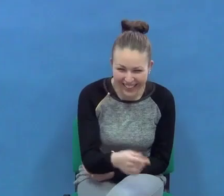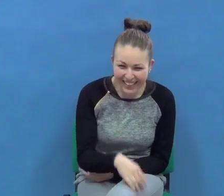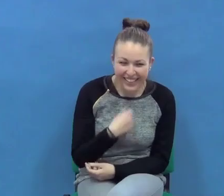Ja.